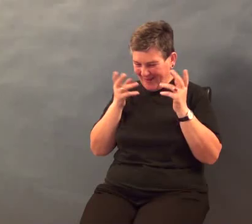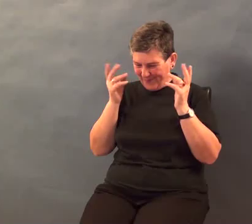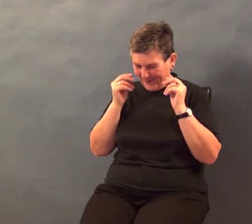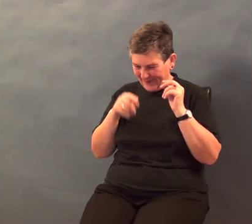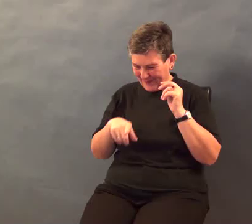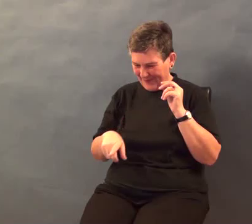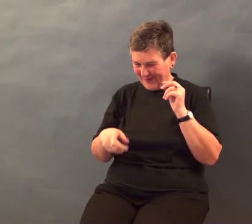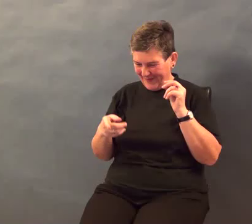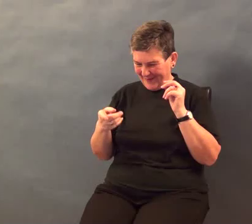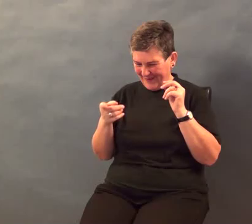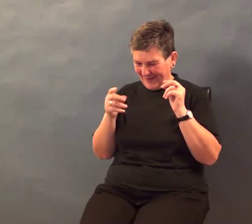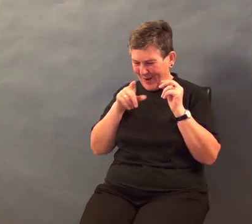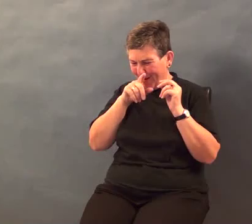To kura...